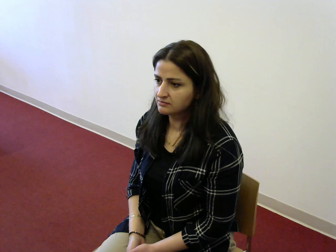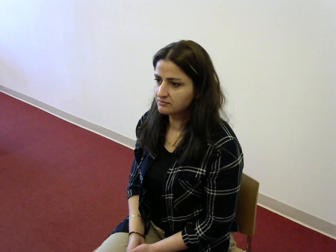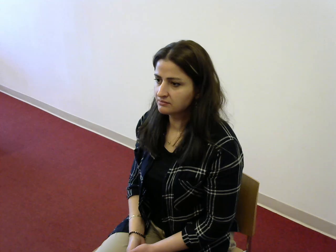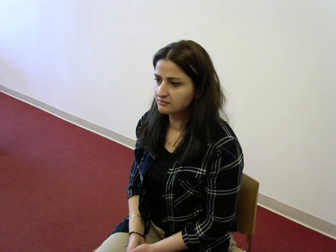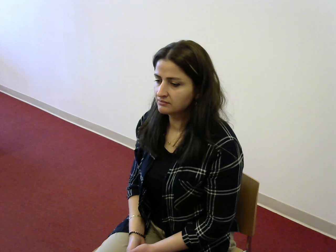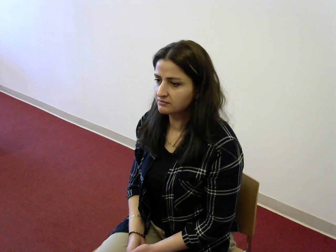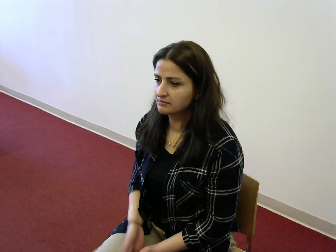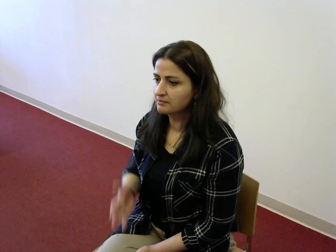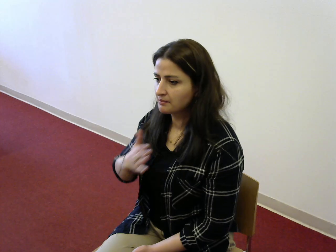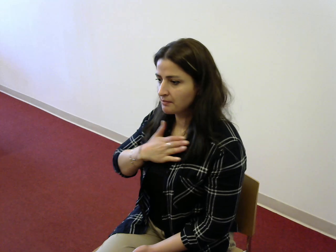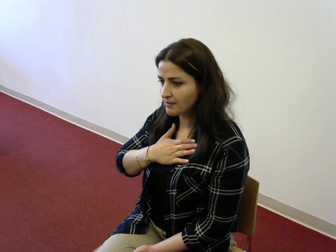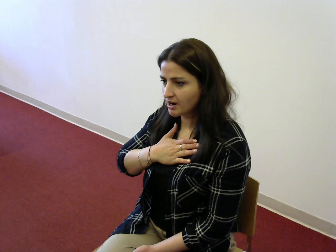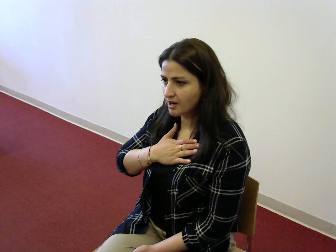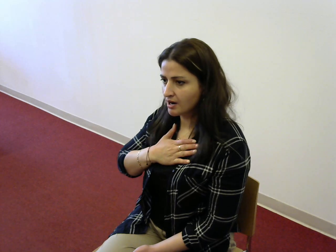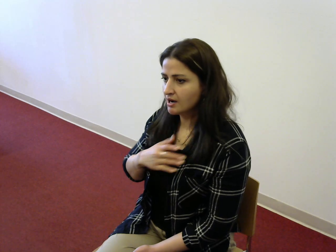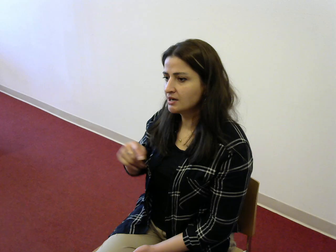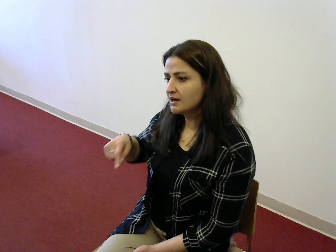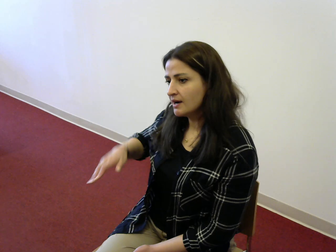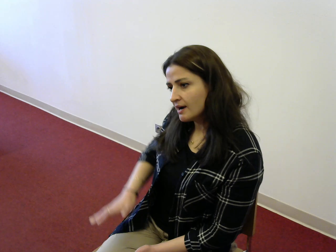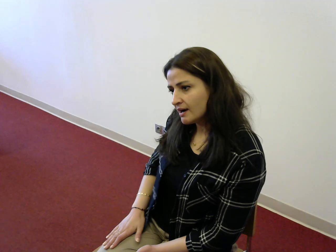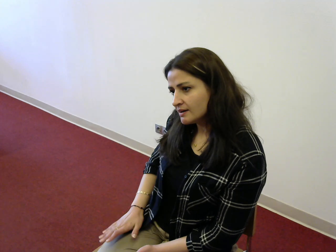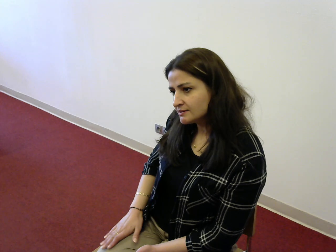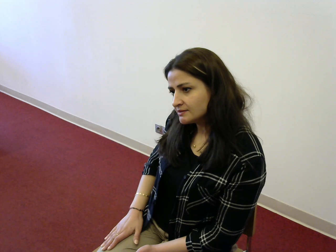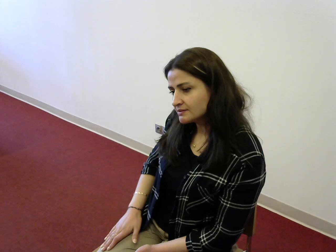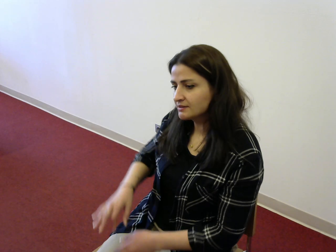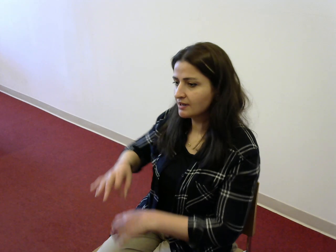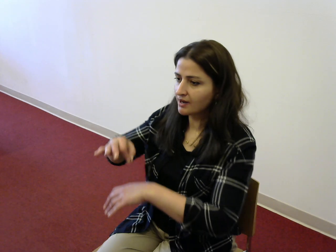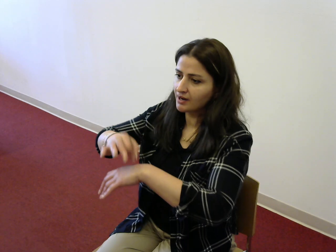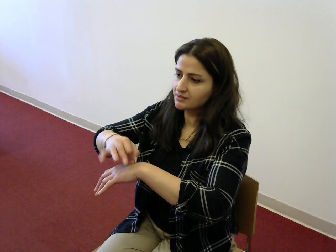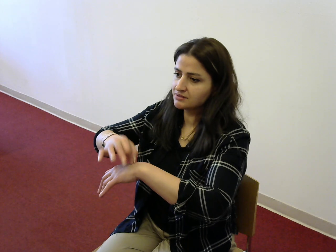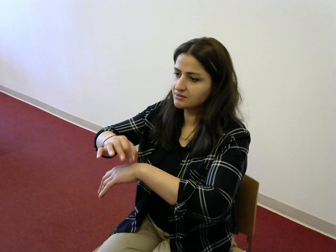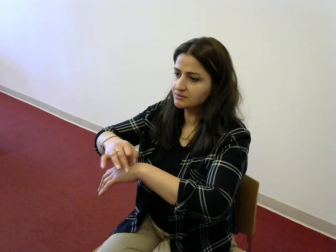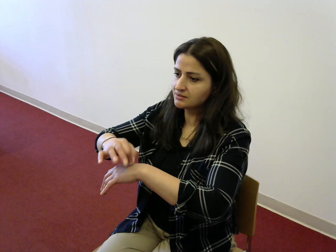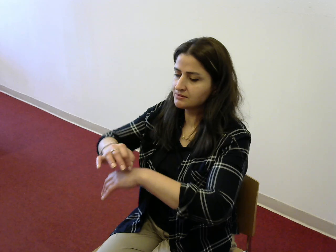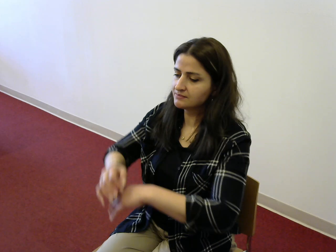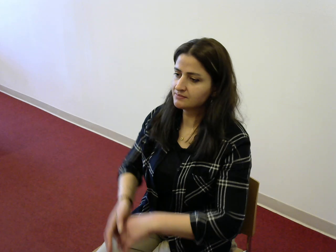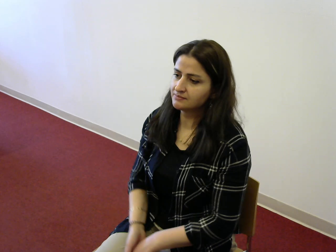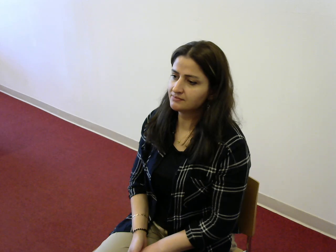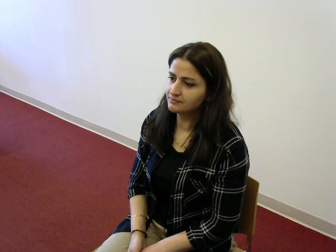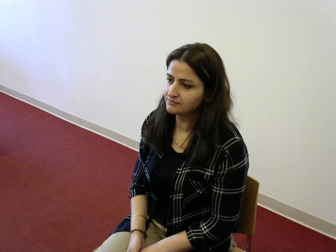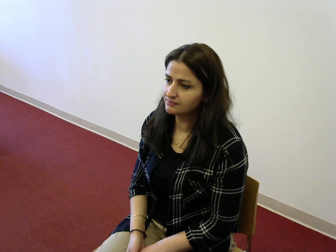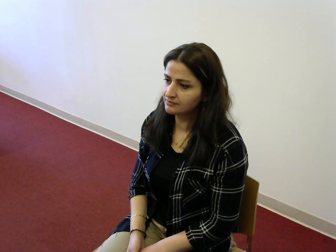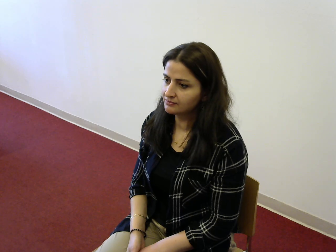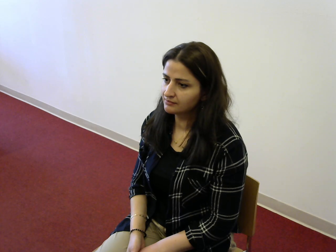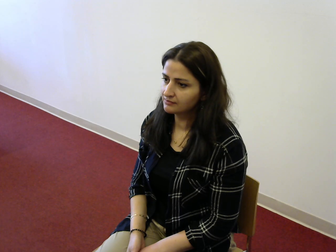Mənim ayağım ağrıyır